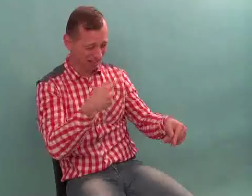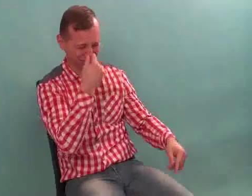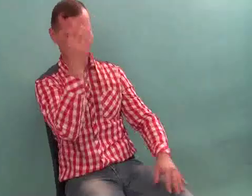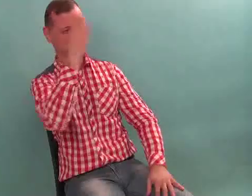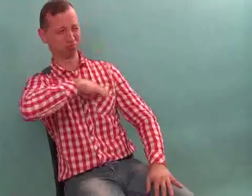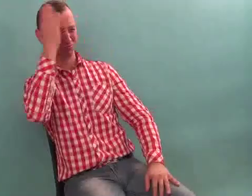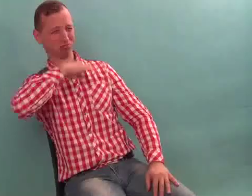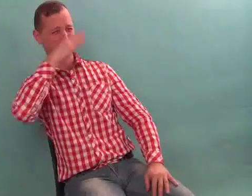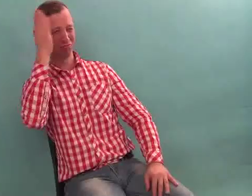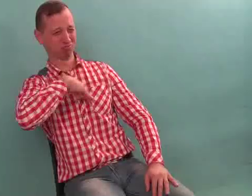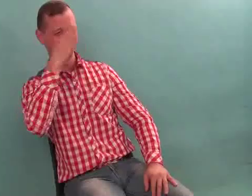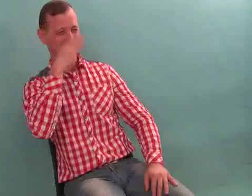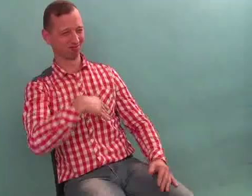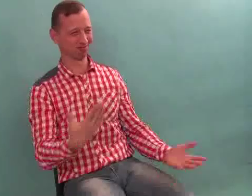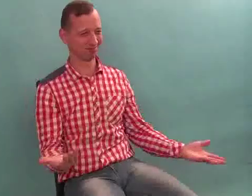Będzie śmierdzieć.